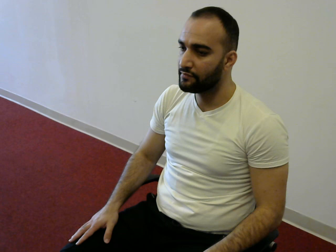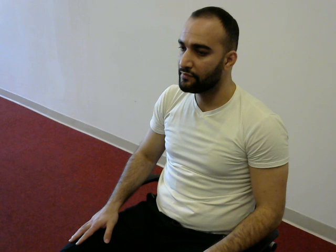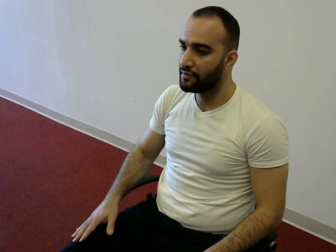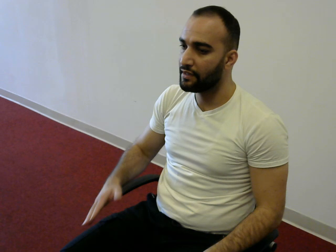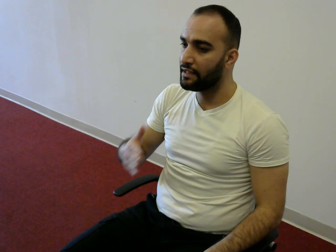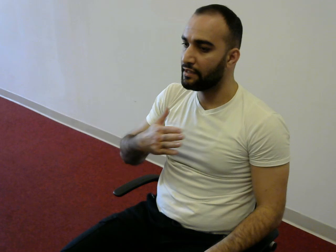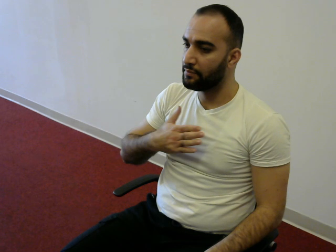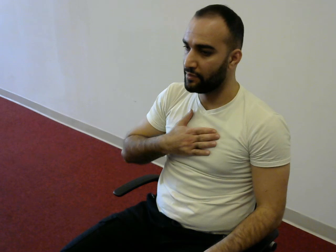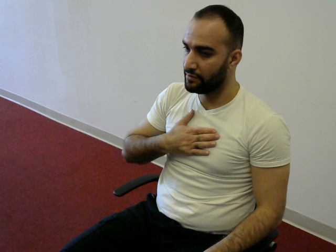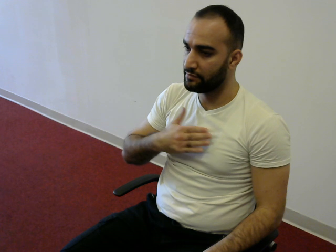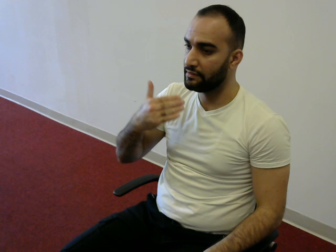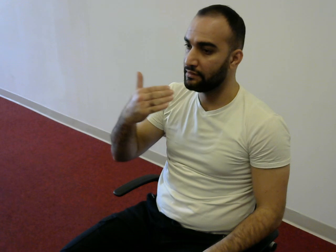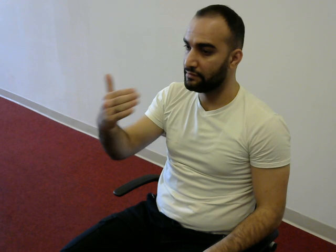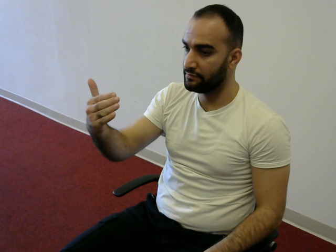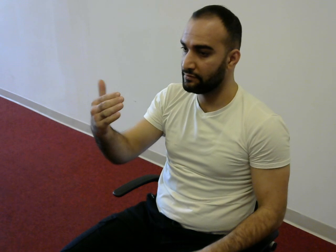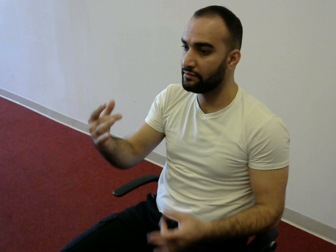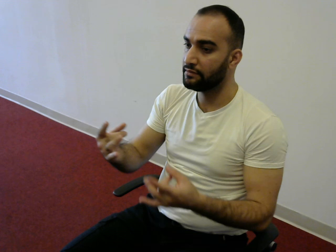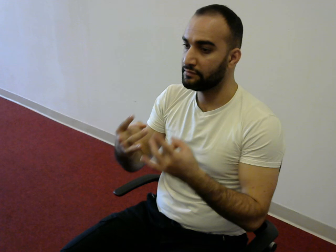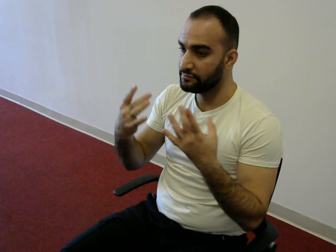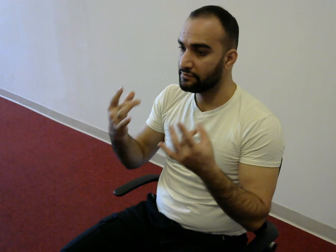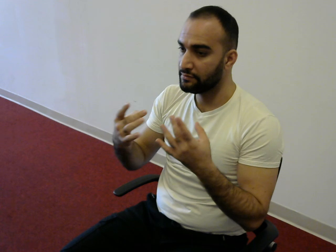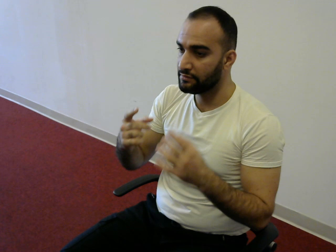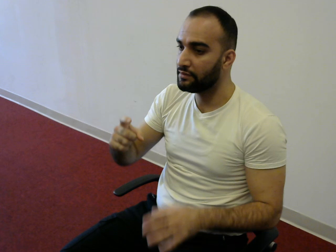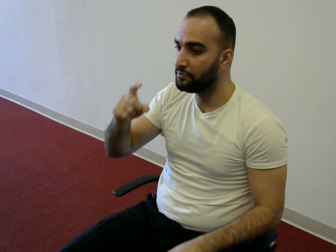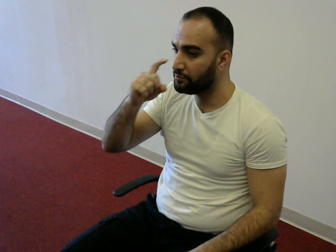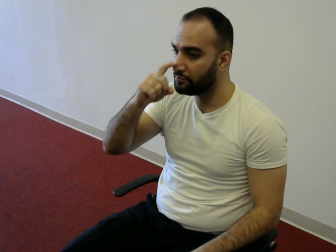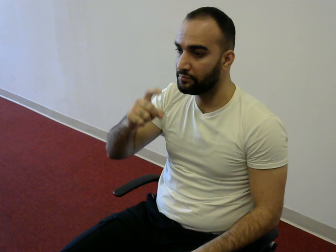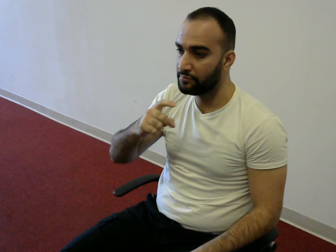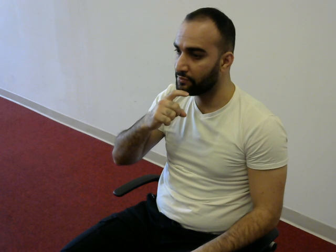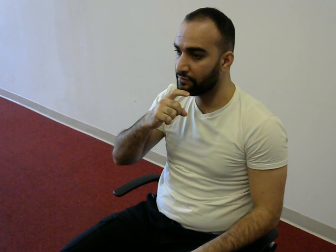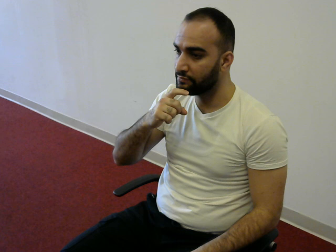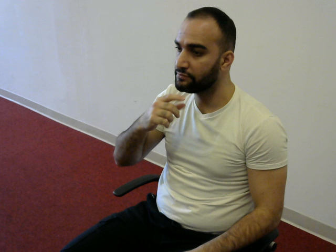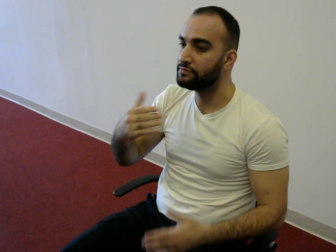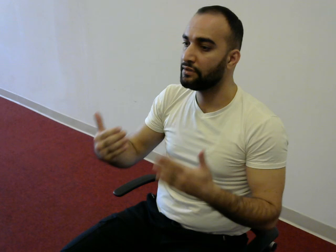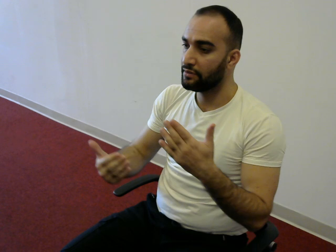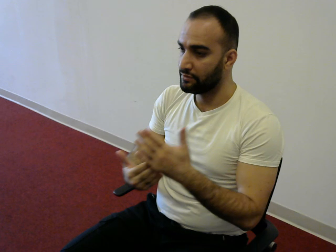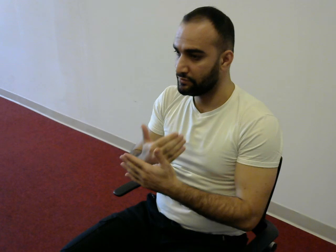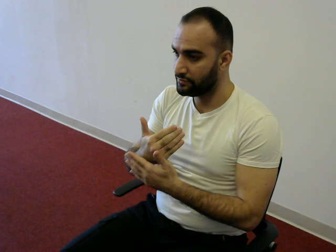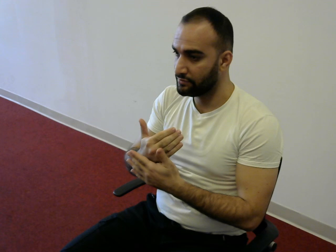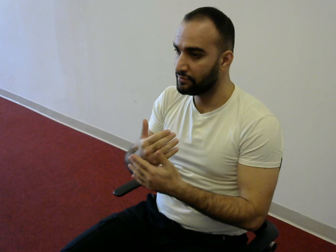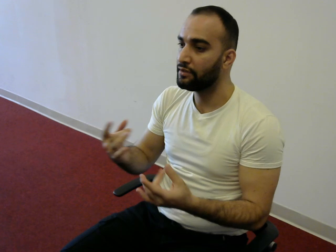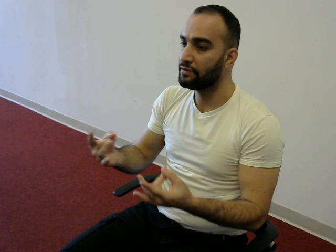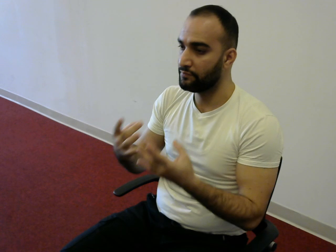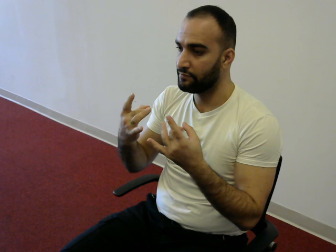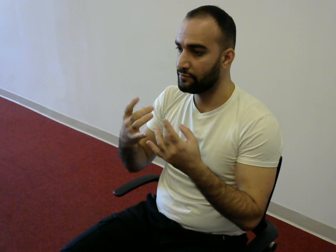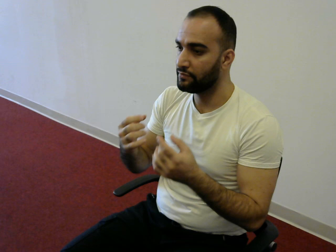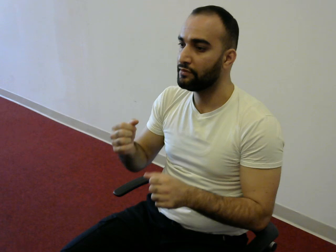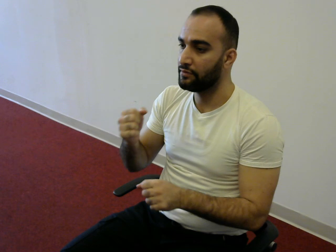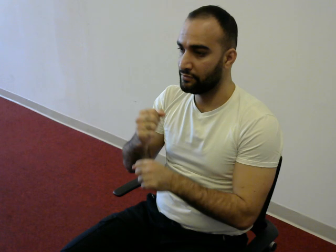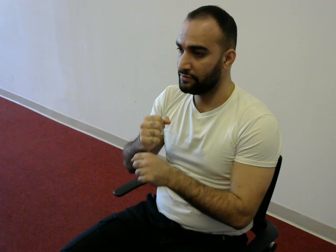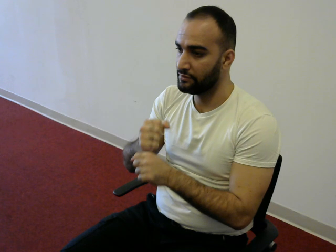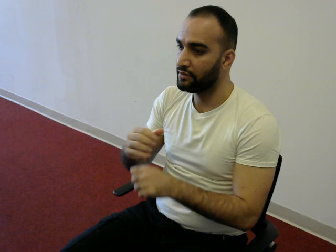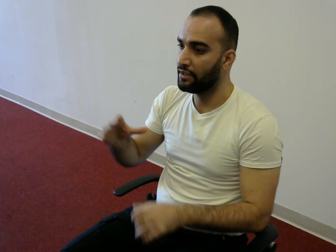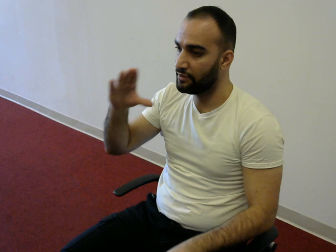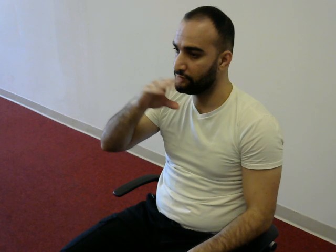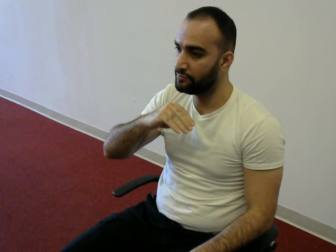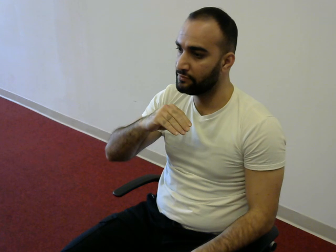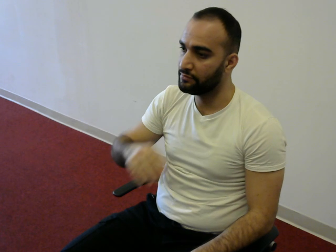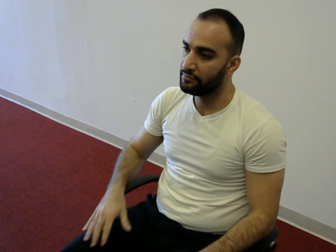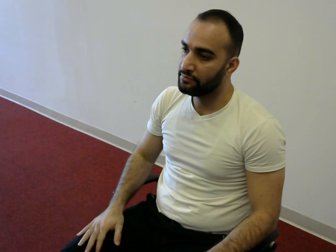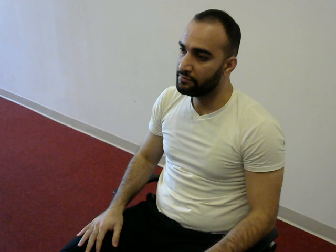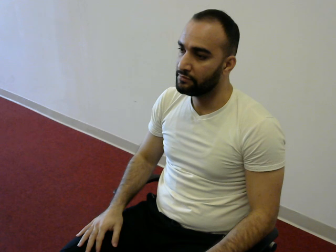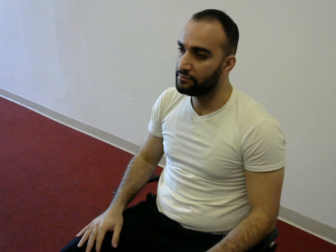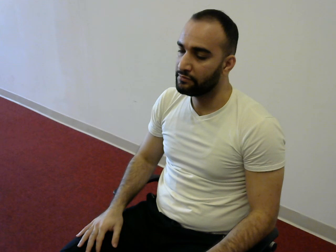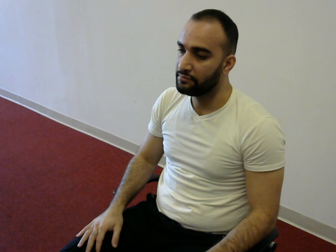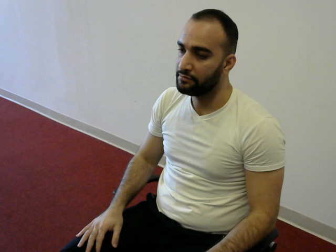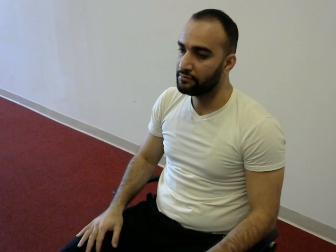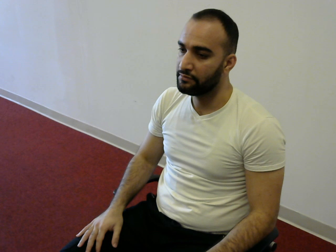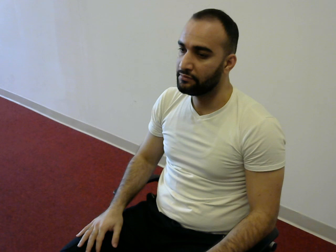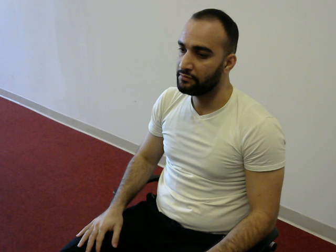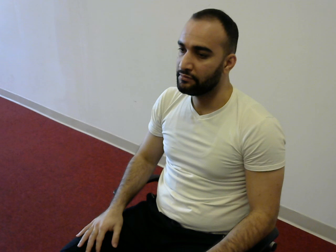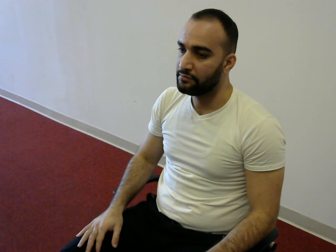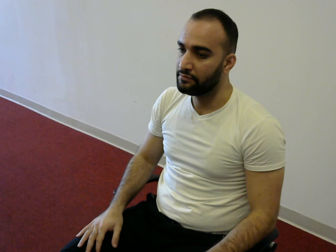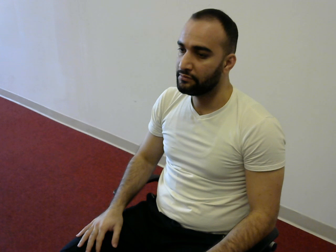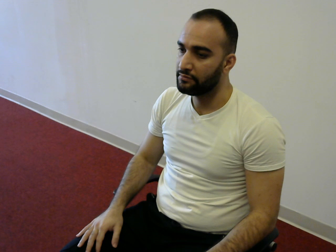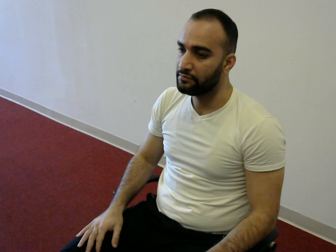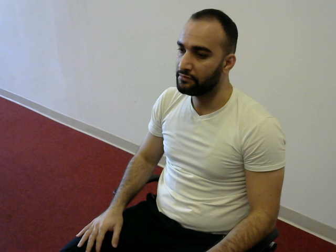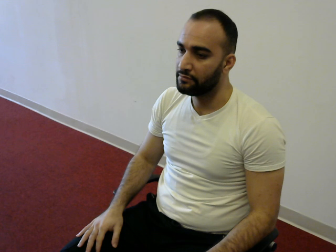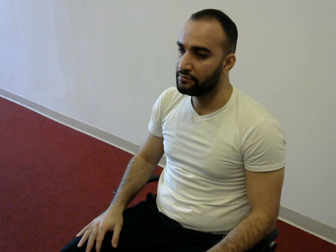Mən sizin dediklərinizi başa düşmədim, yenidən izah edə bilərsinizmi?